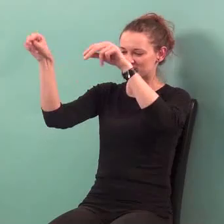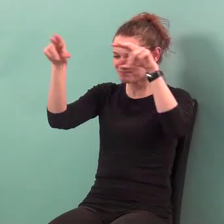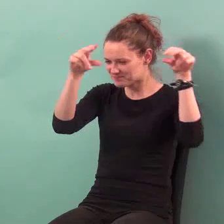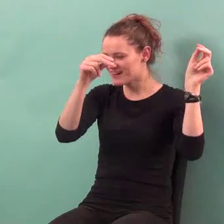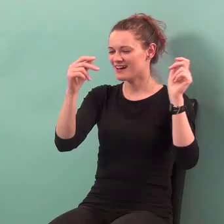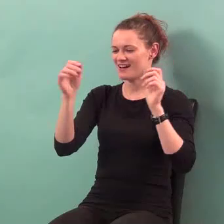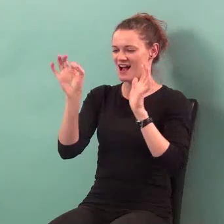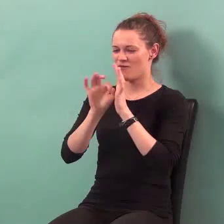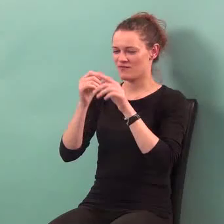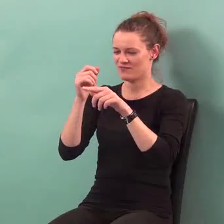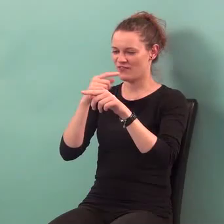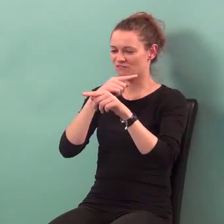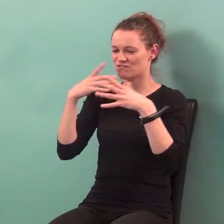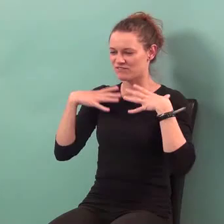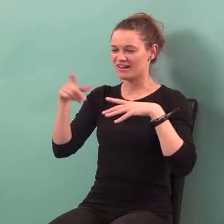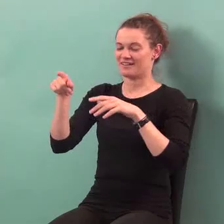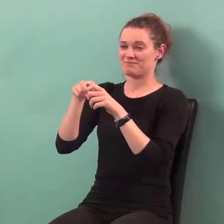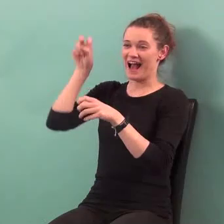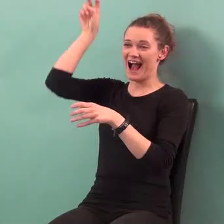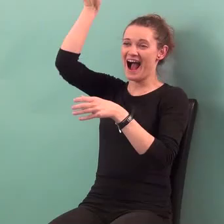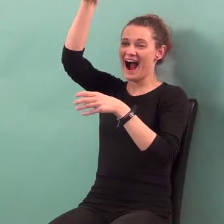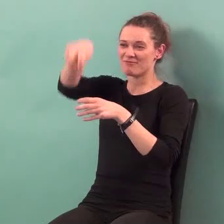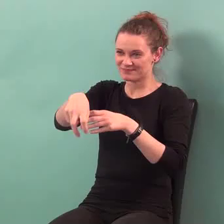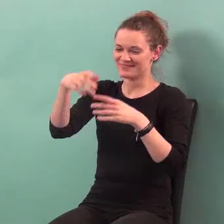I akurat zając wskakuje w czerwone ubranie.